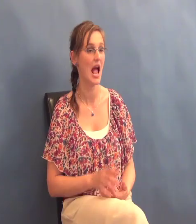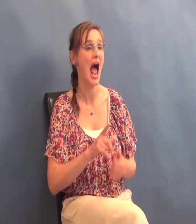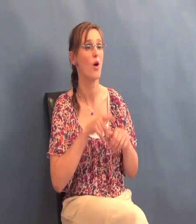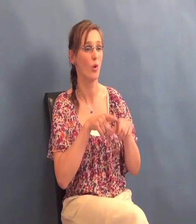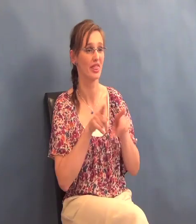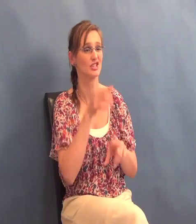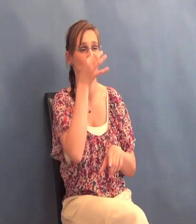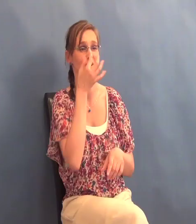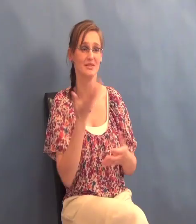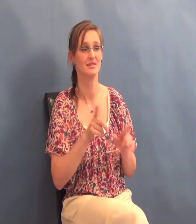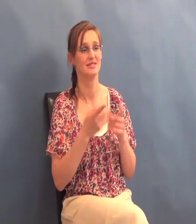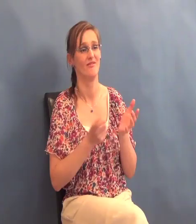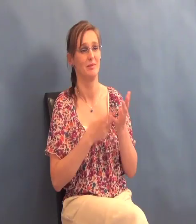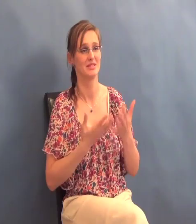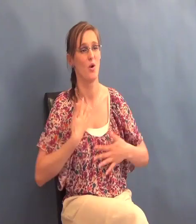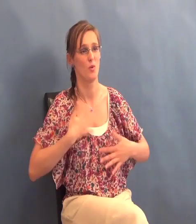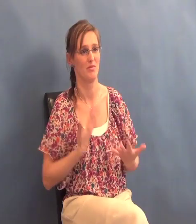Ale koń też śmierdzi i wymaga czyszczenia.